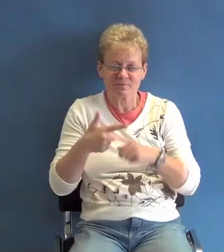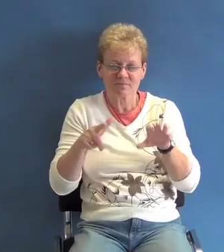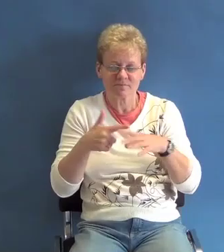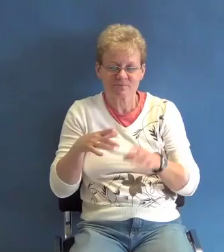Dwudziestego siódmego wolne?